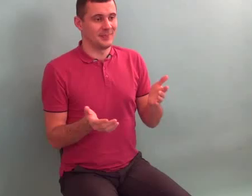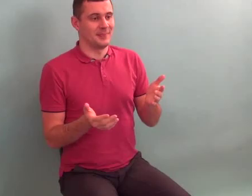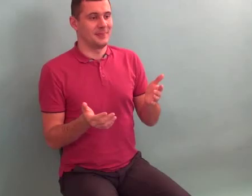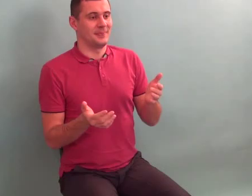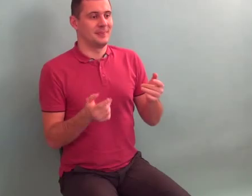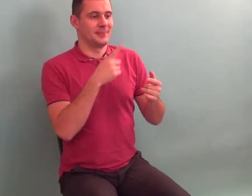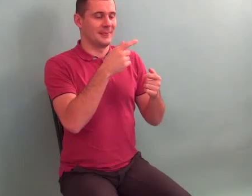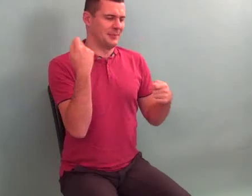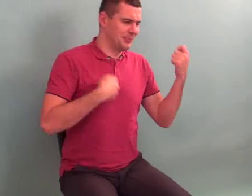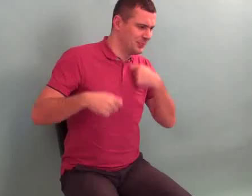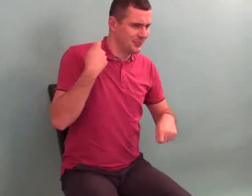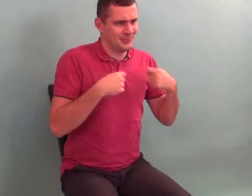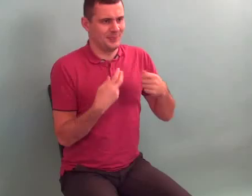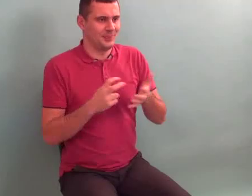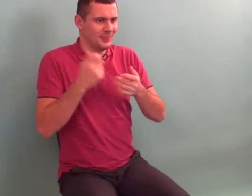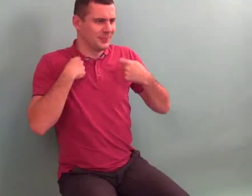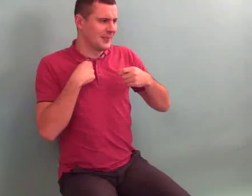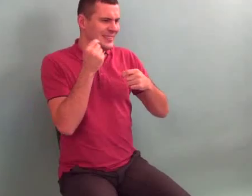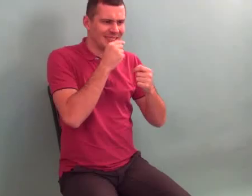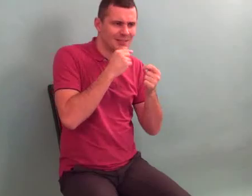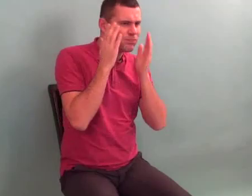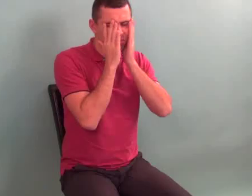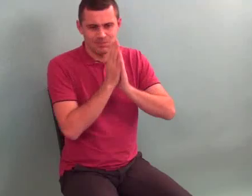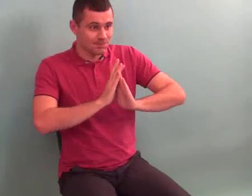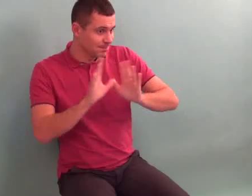Ten mężczyzna wstaje, ubiera się, myje zęby, myje twarz. Gotowe.